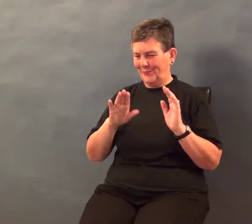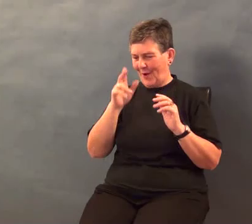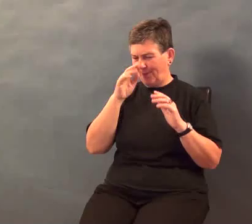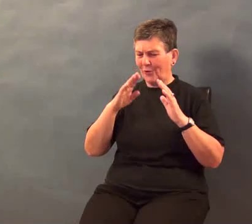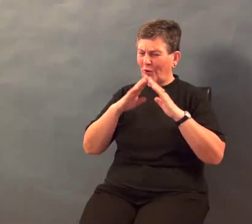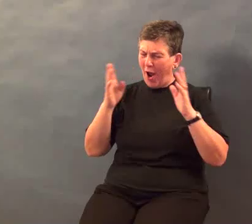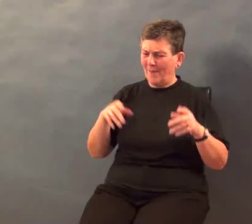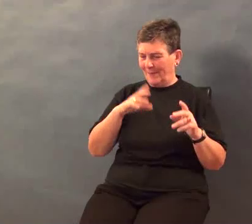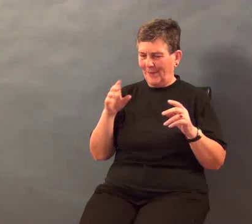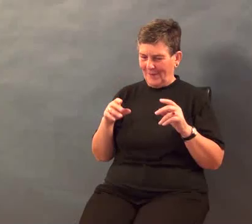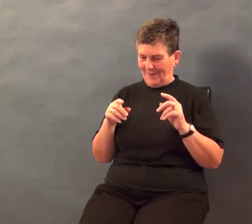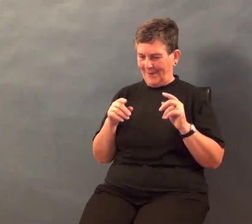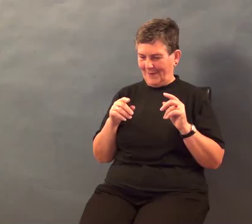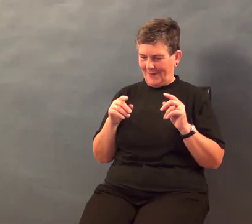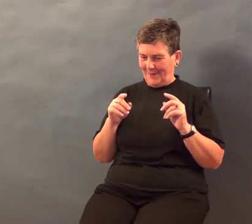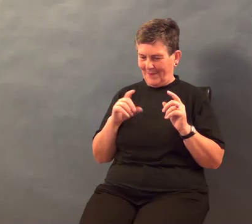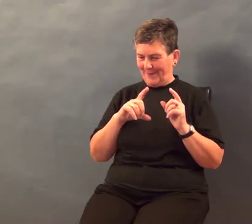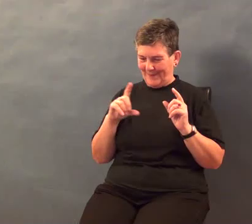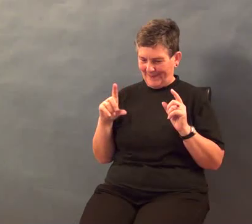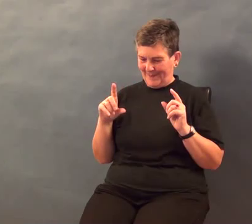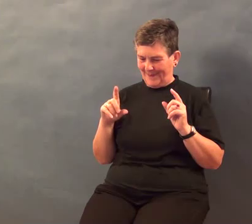To samo - są domy.